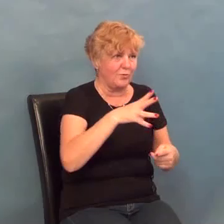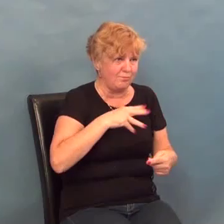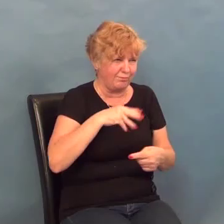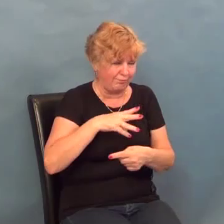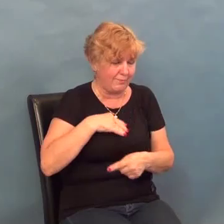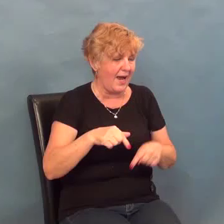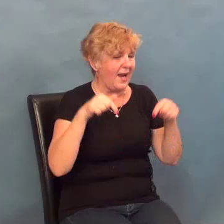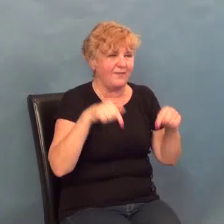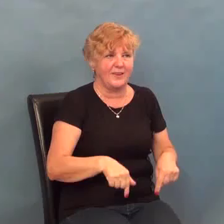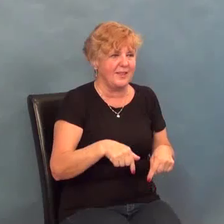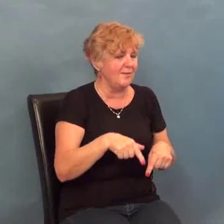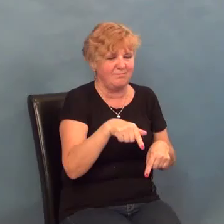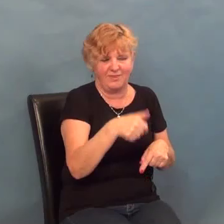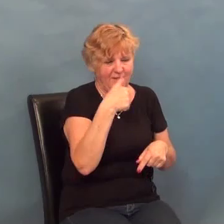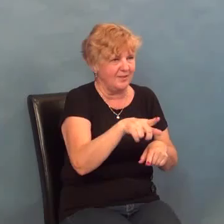A w tym tygodniu nie pasują.